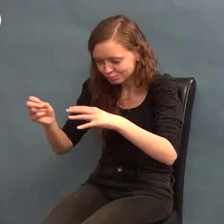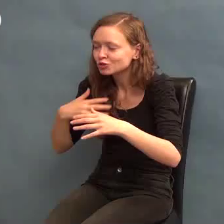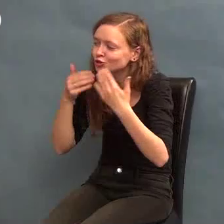Chłopiec dziękuje.